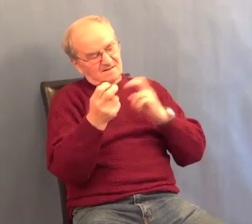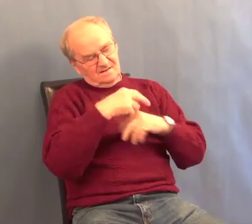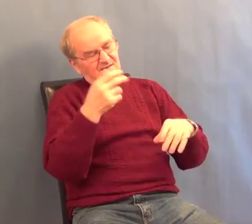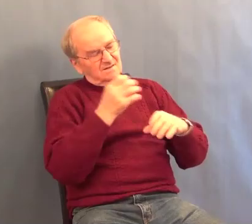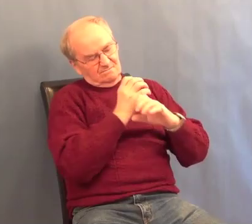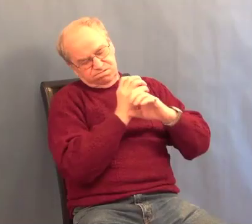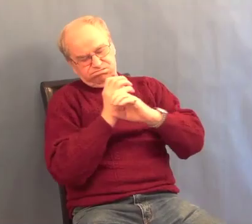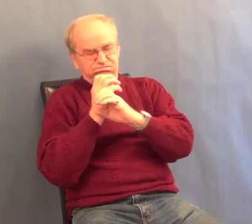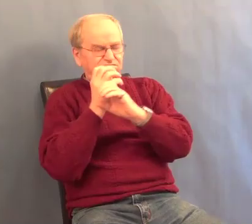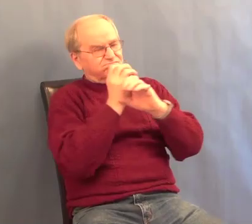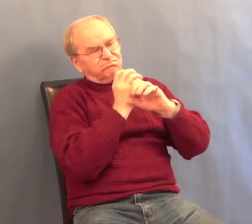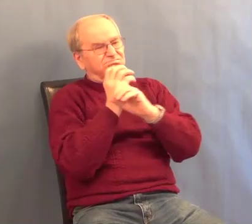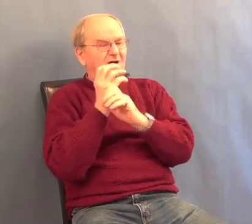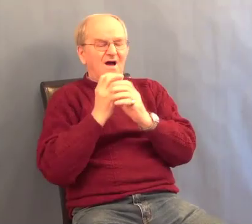Jadą.